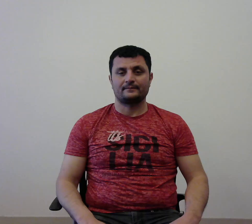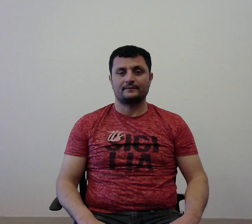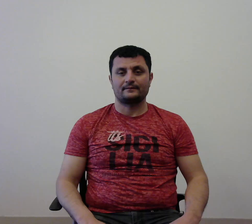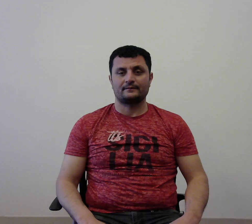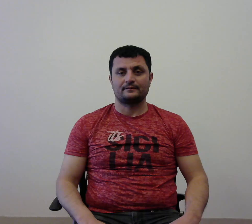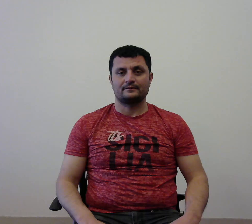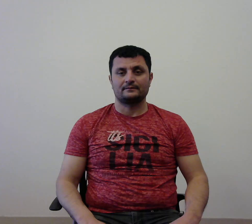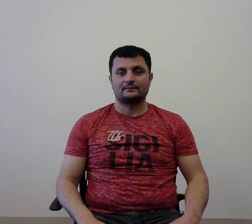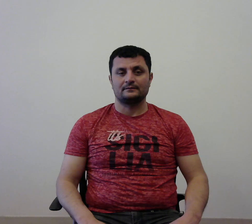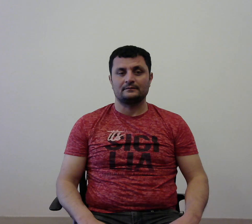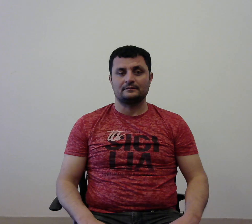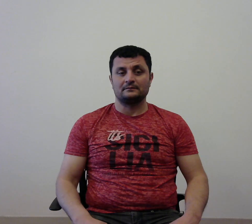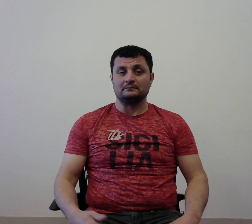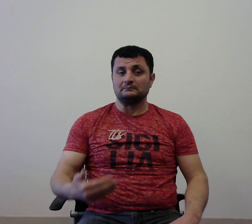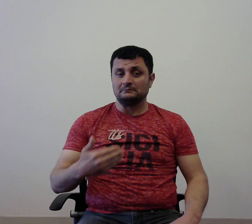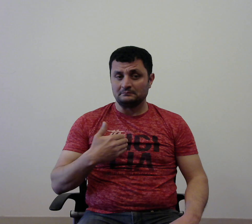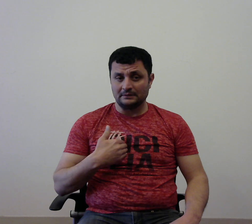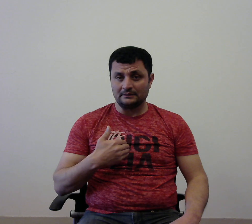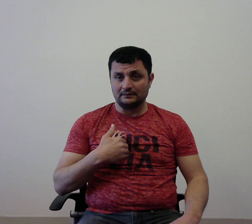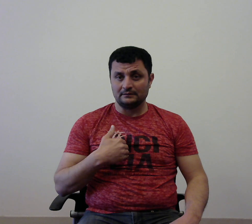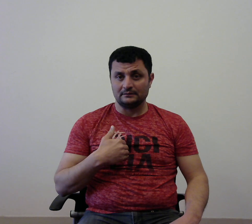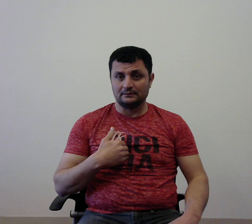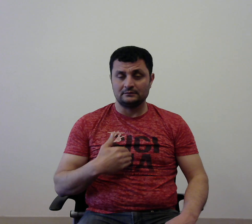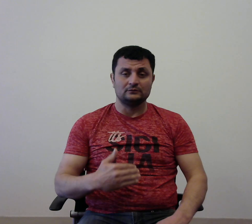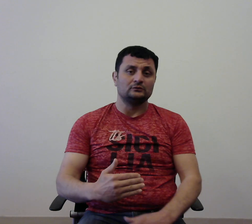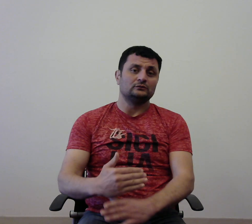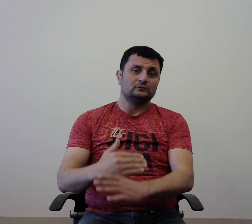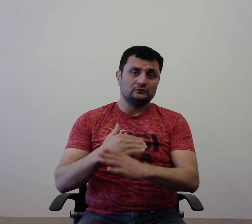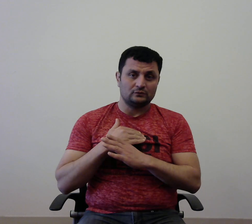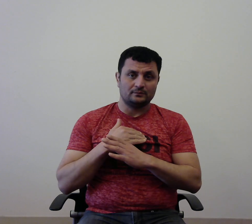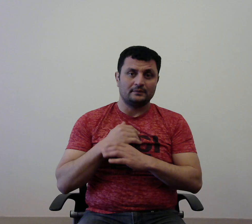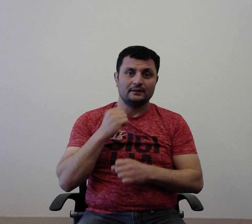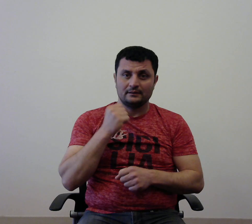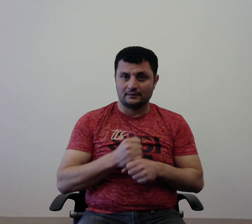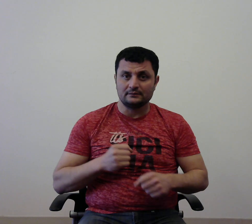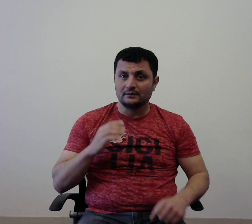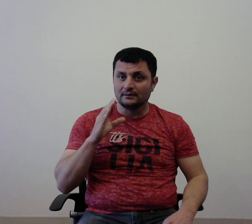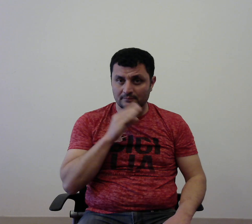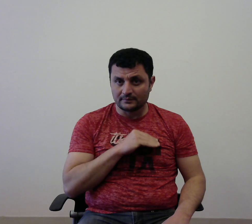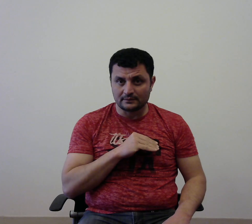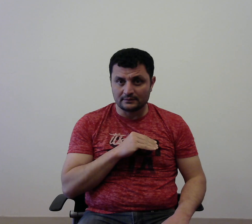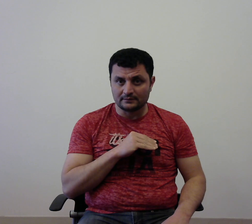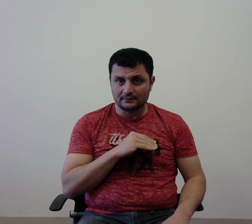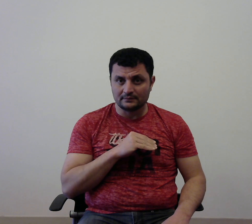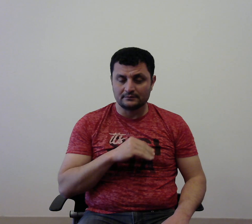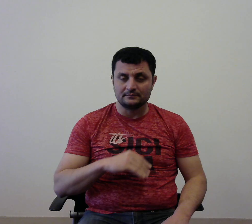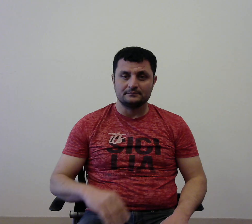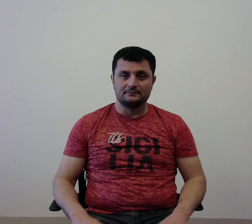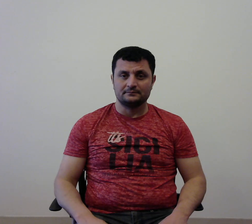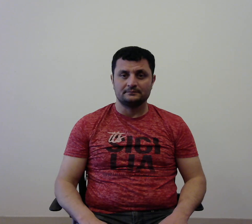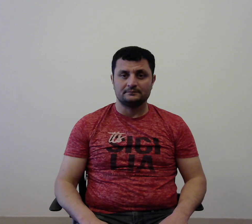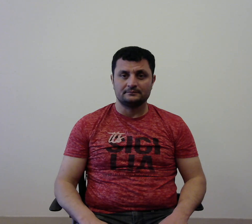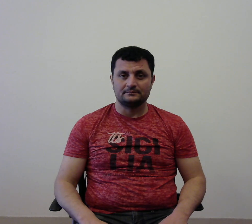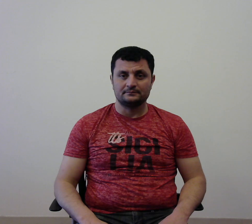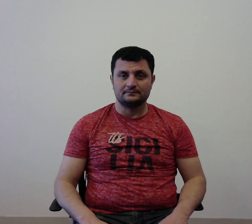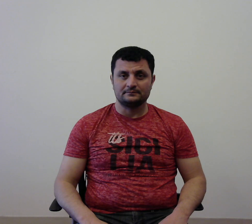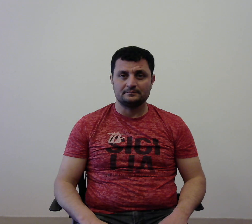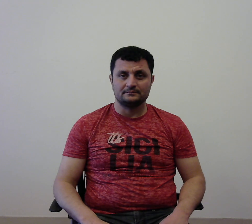Mənə kömək edə bilərsinizmi?